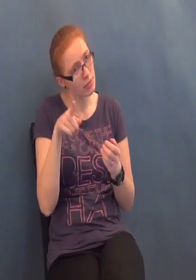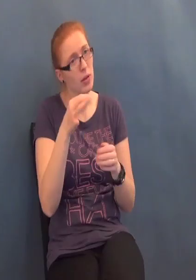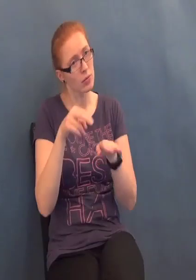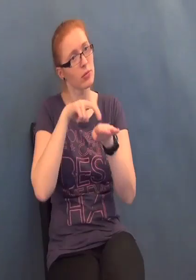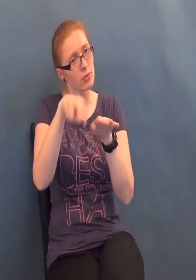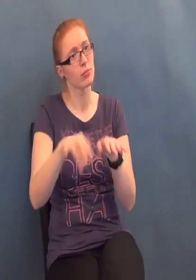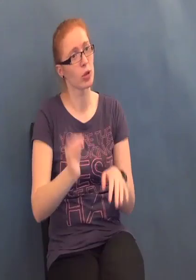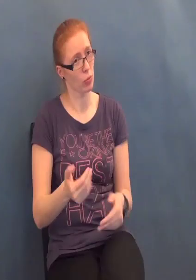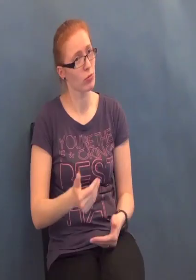Wchodzić do jeziora to chyba dobrze.